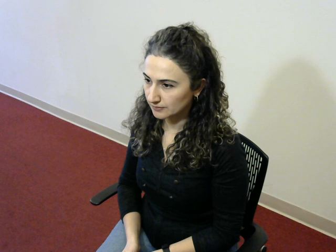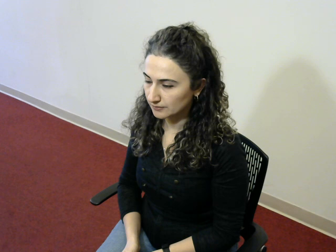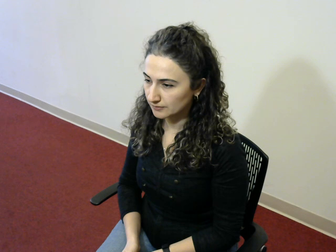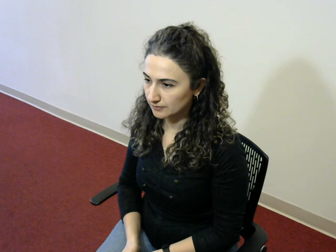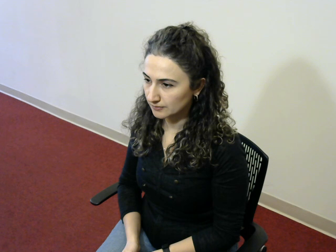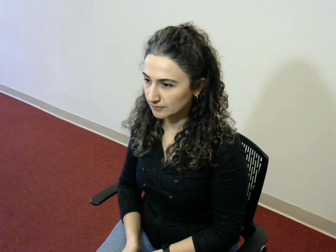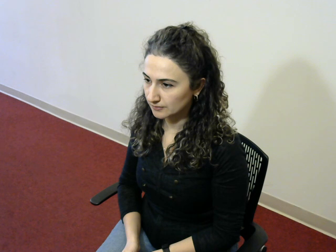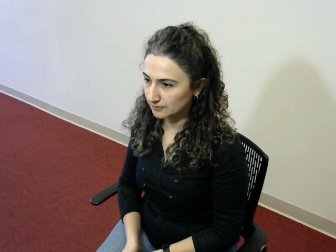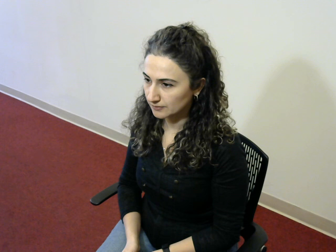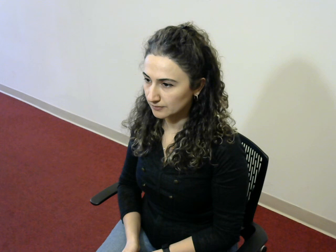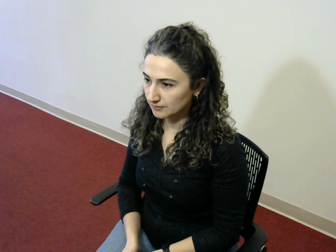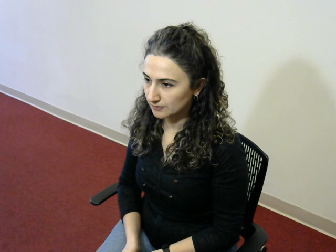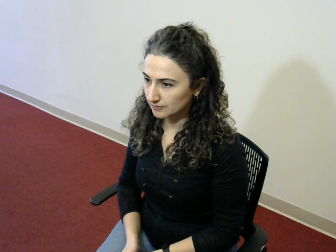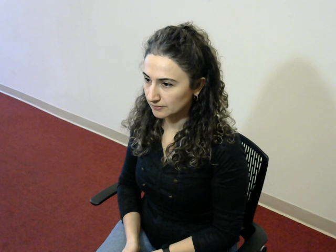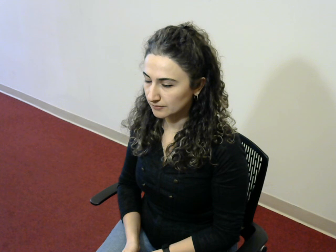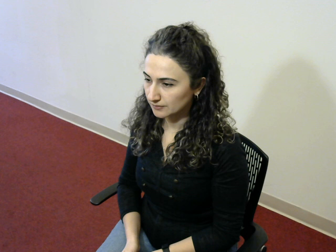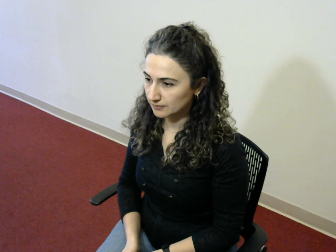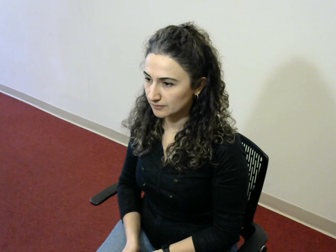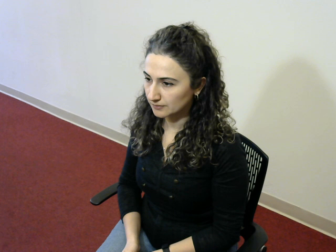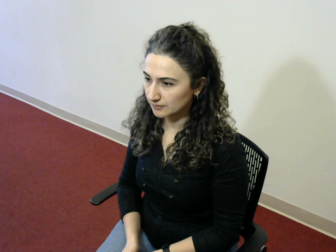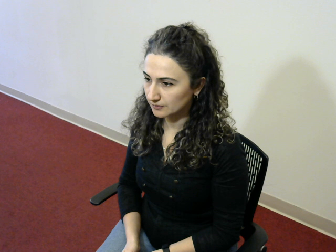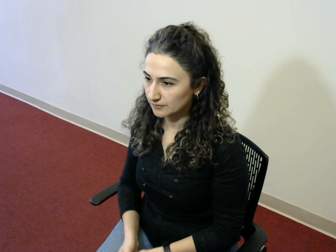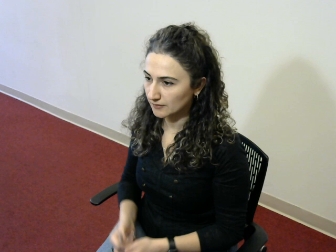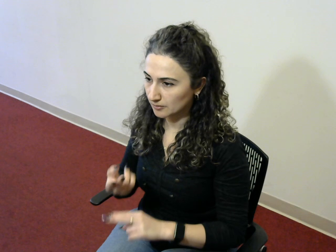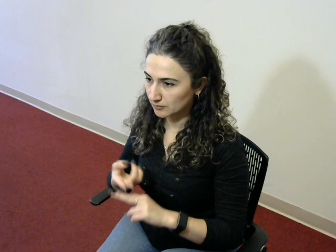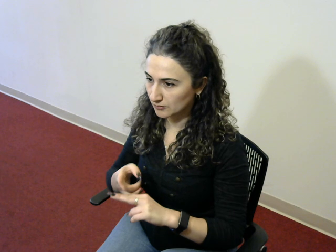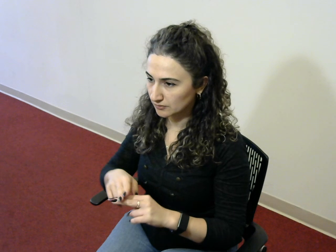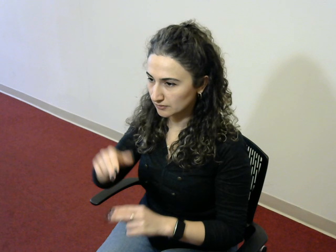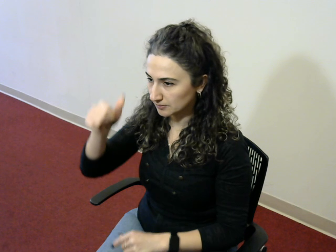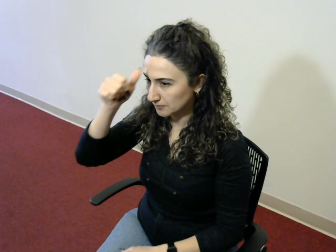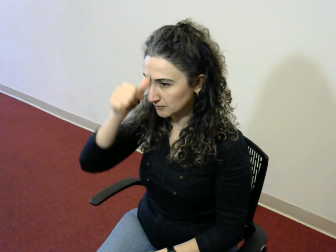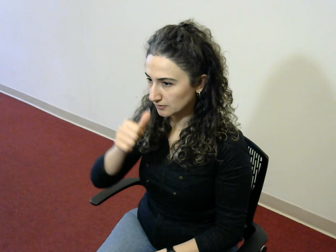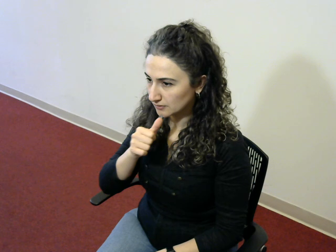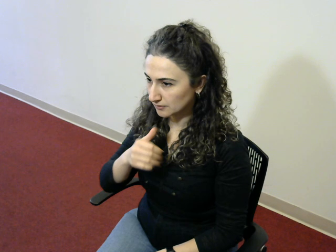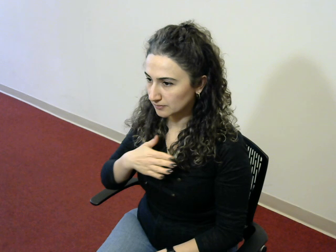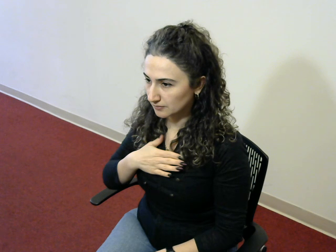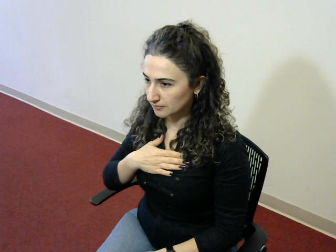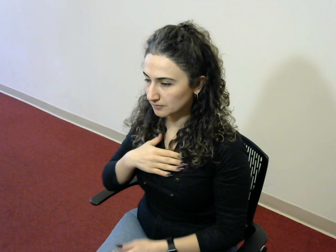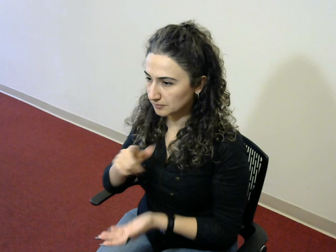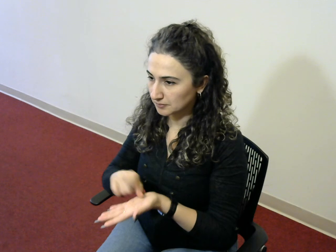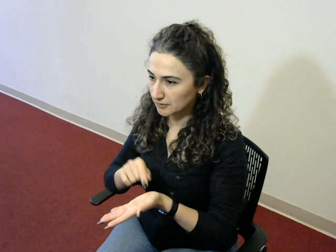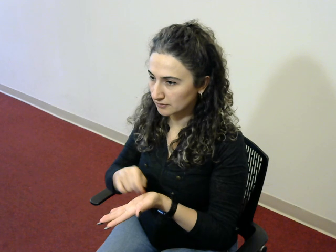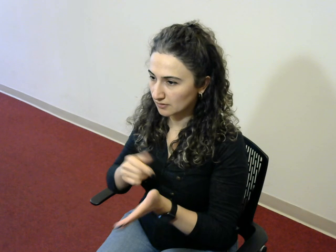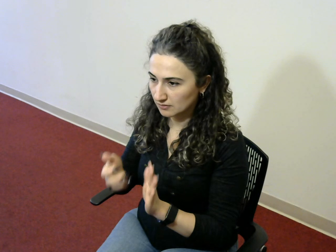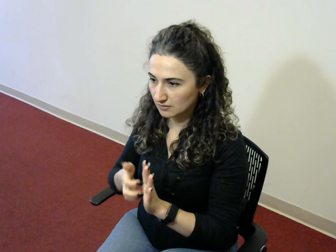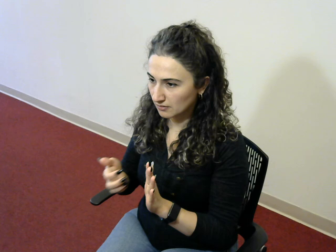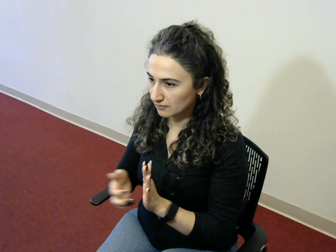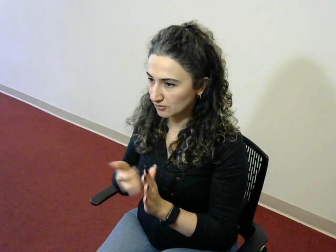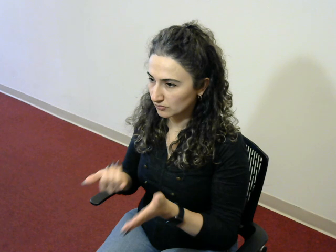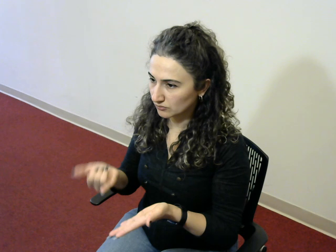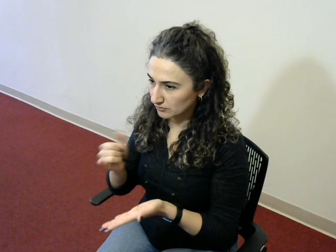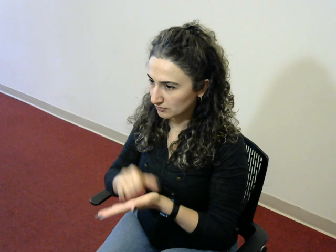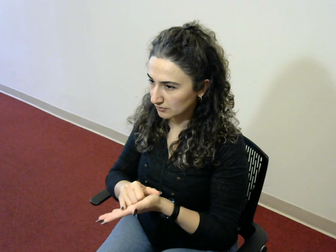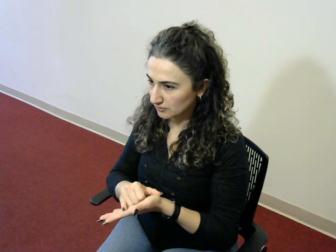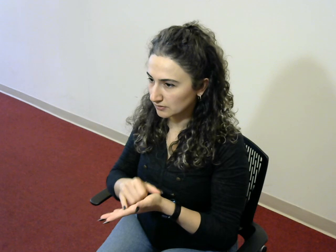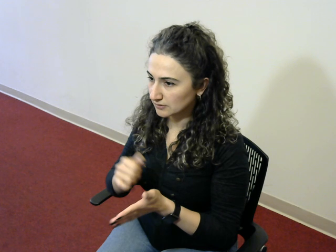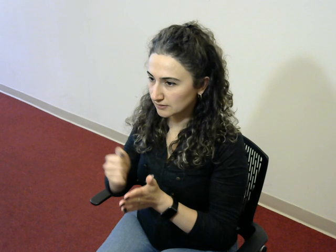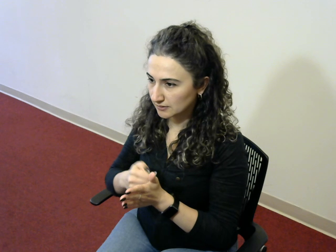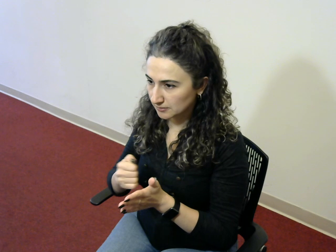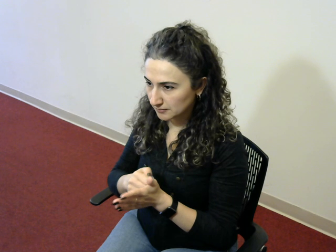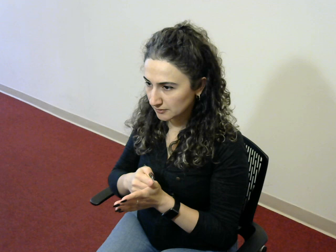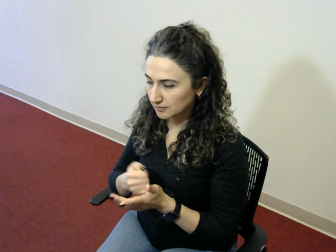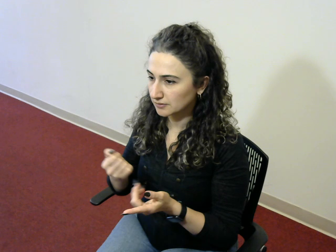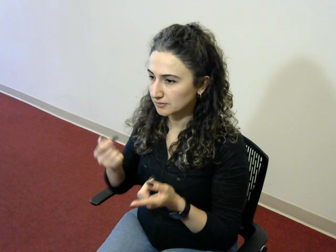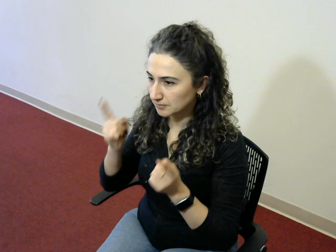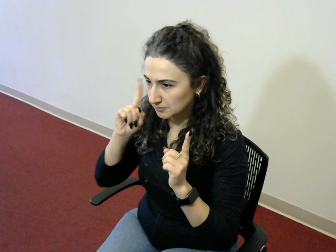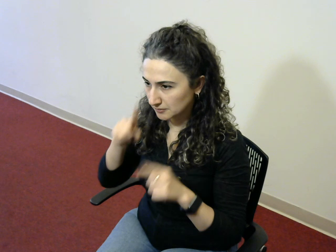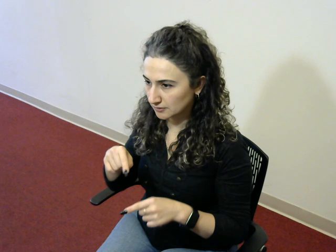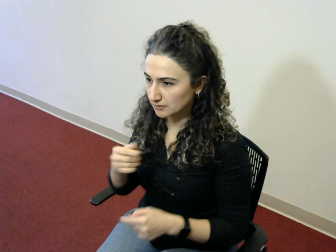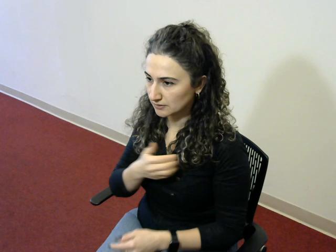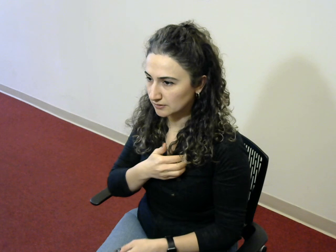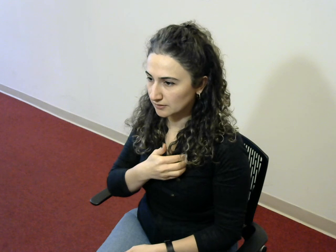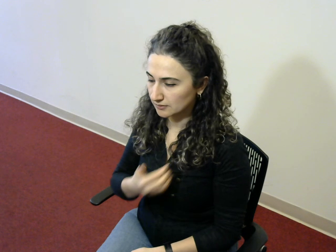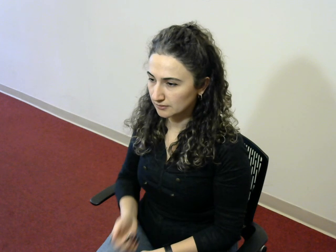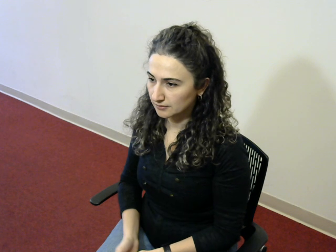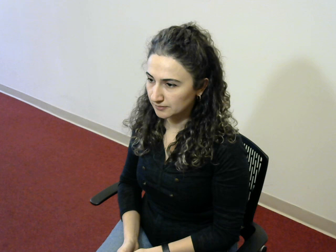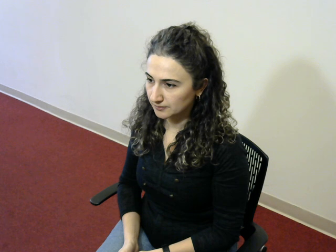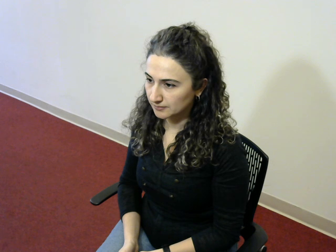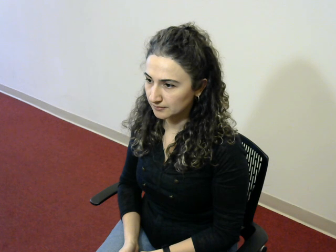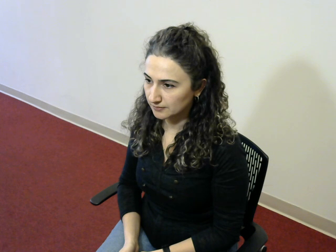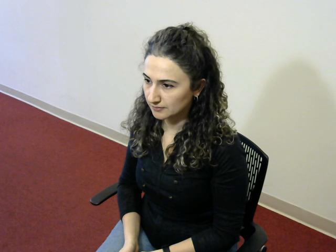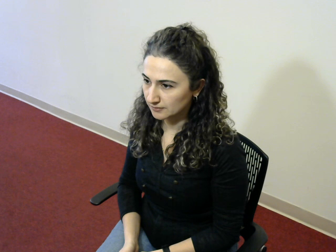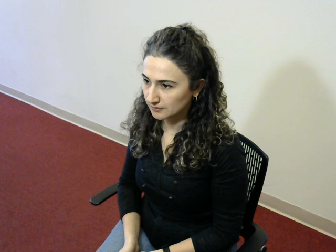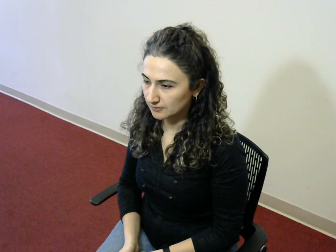Bu ay mənim pensiyam əksik yüklənib, səbəbini bilmək istəyirəm